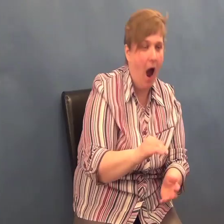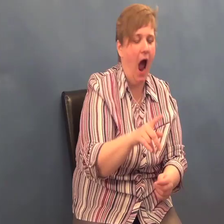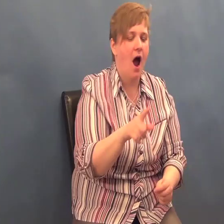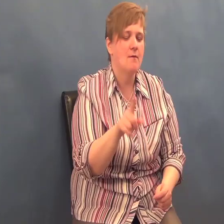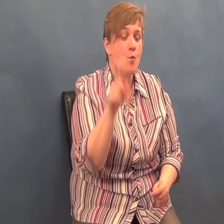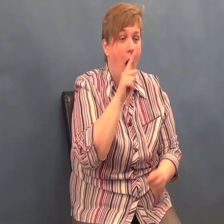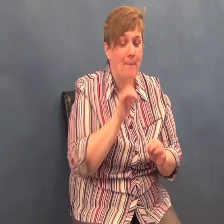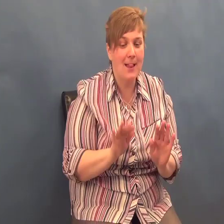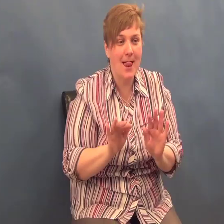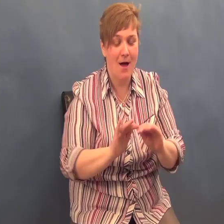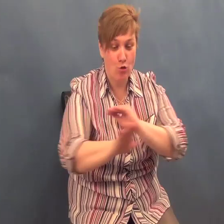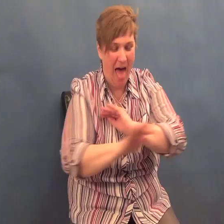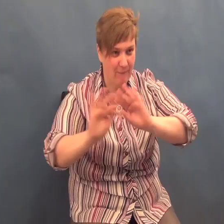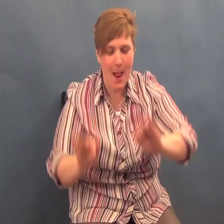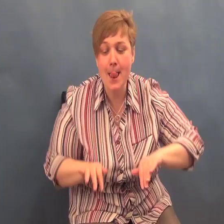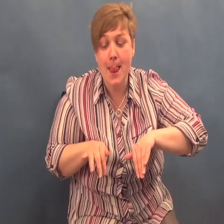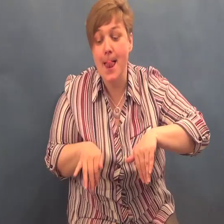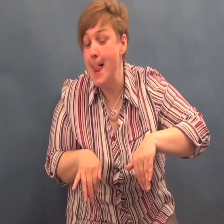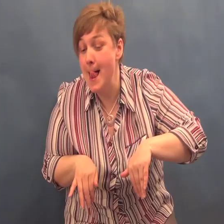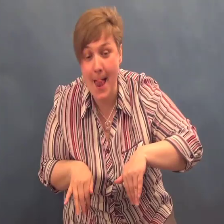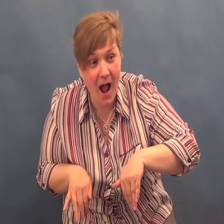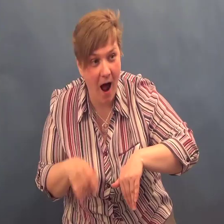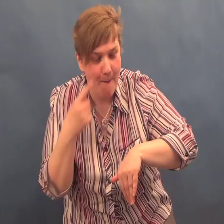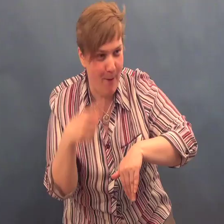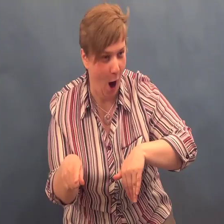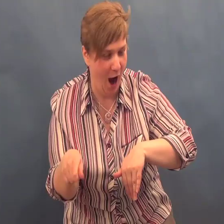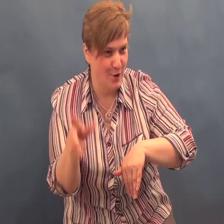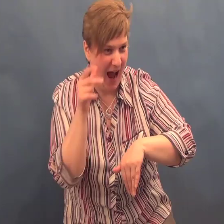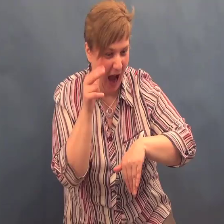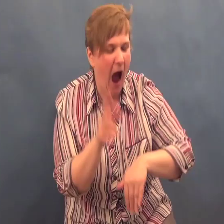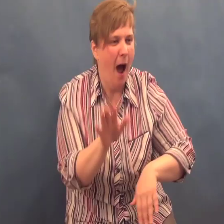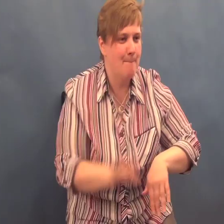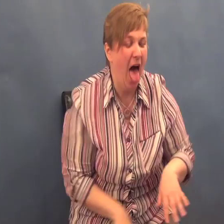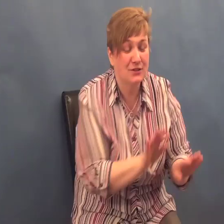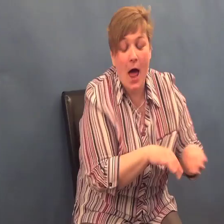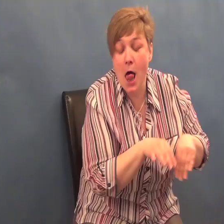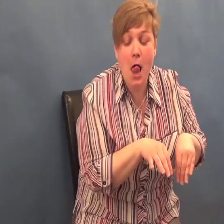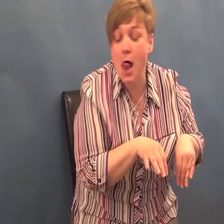Chłopiec zaciekawiony zajrzał do tego drzewa, a razem z nim pies.